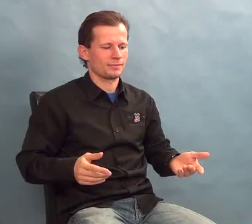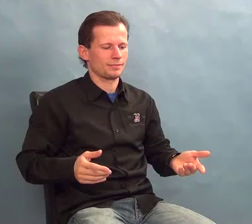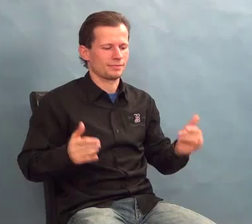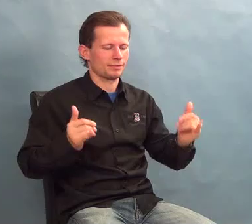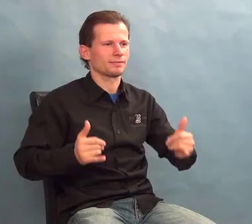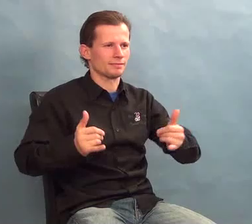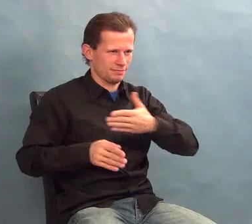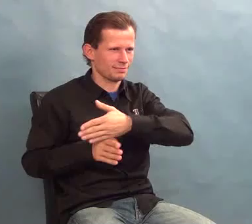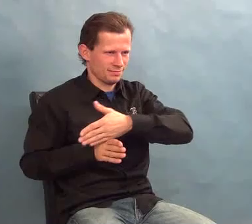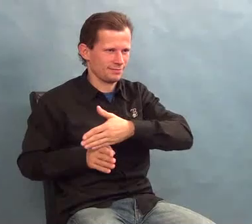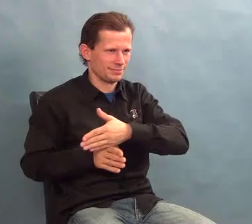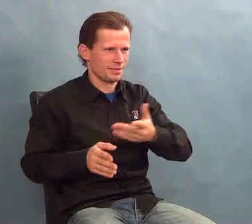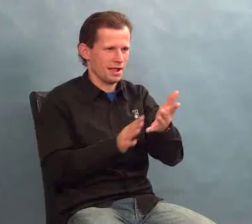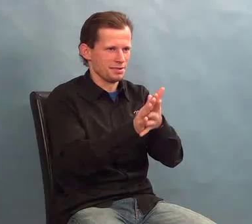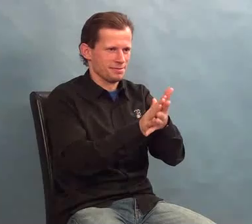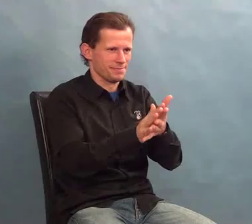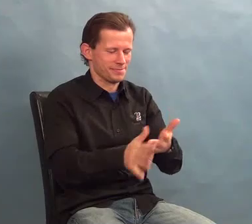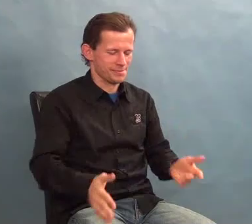Piłować krzesło w lesie.